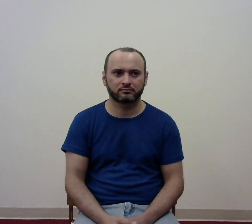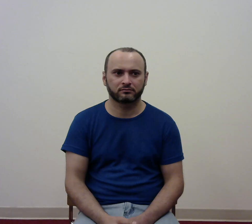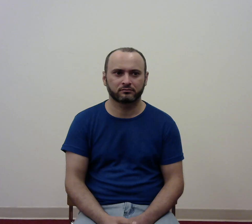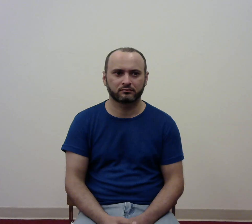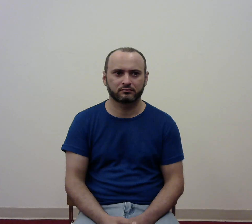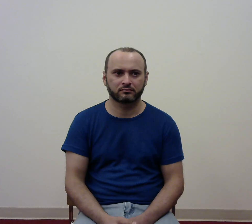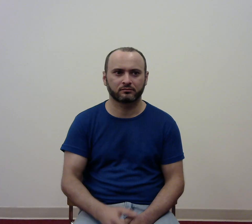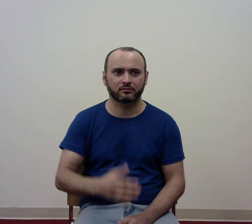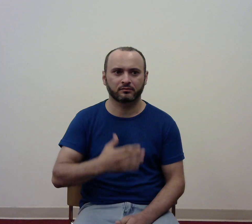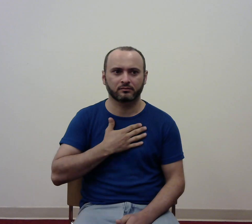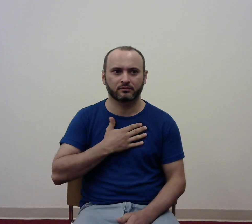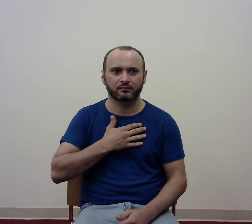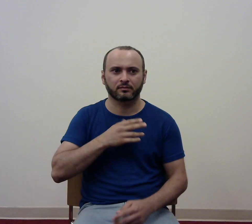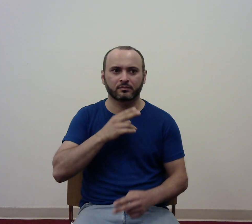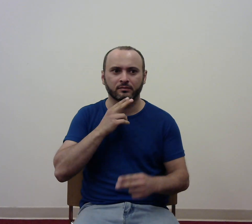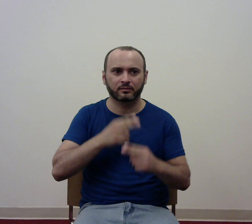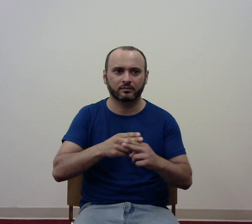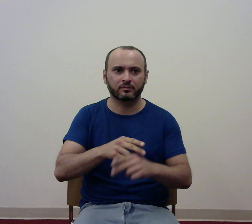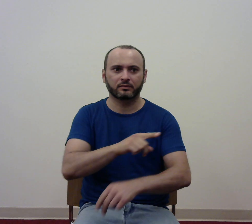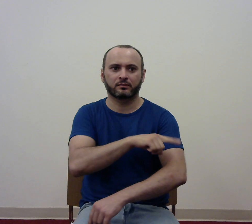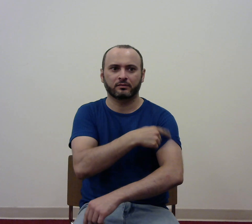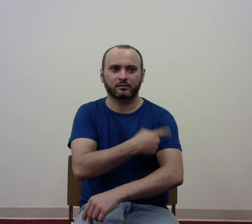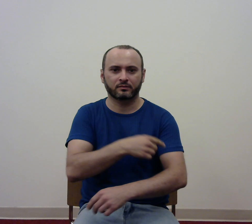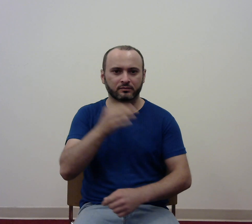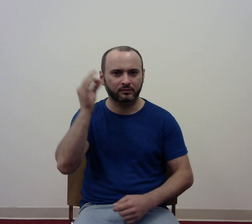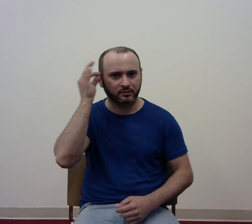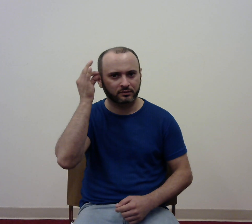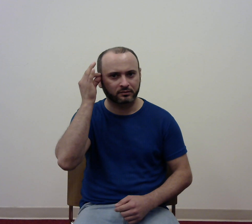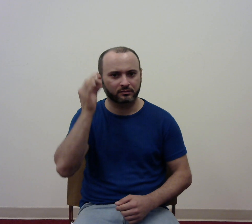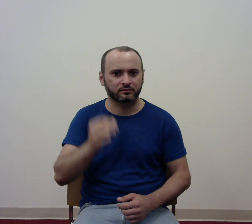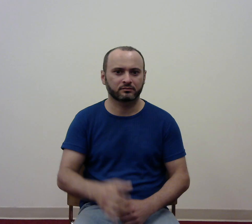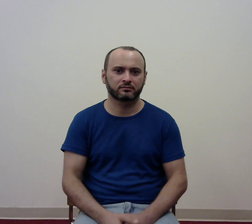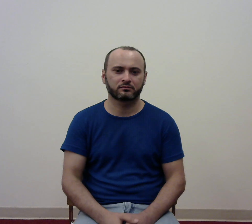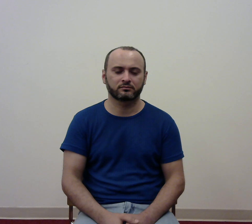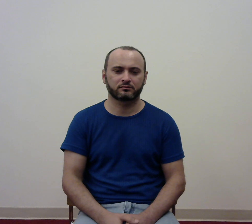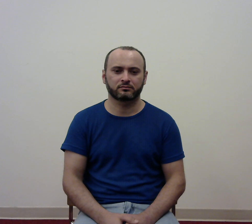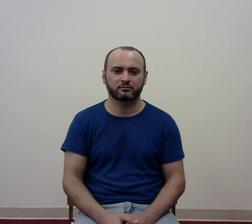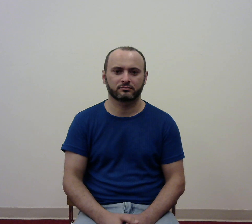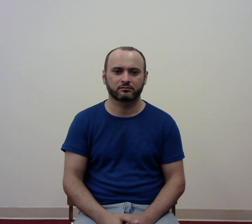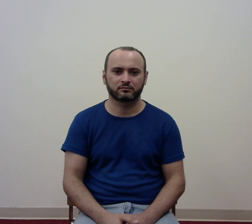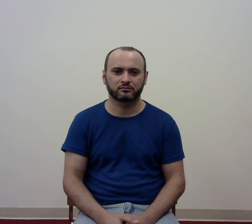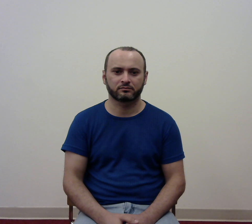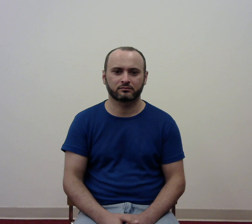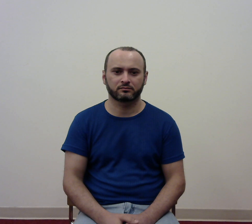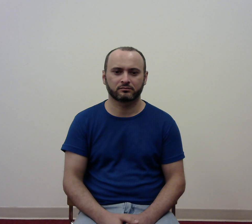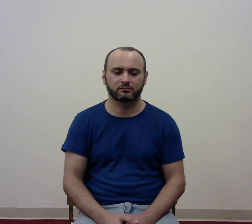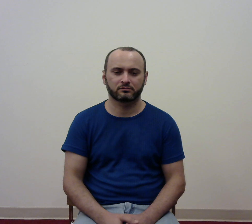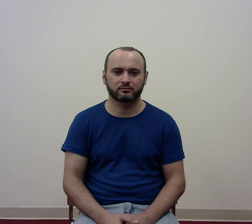Mənim bacım tibb bacısıdır